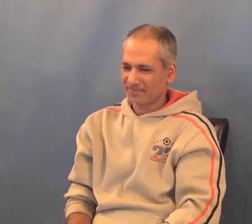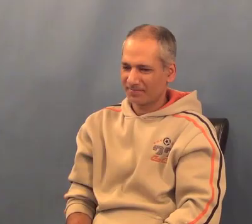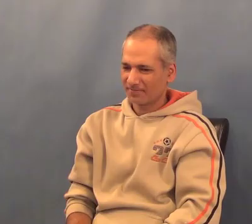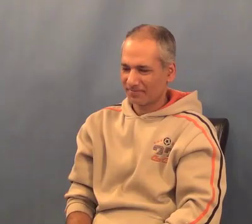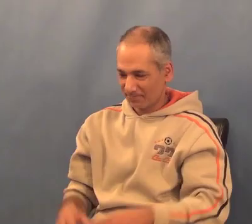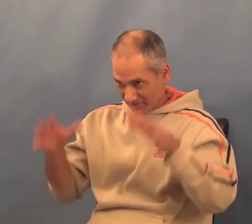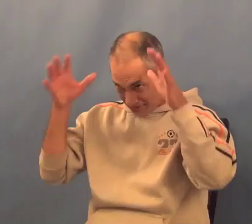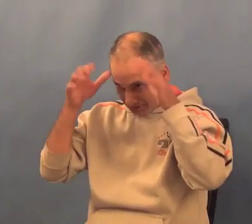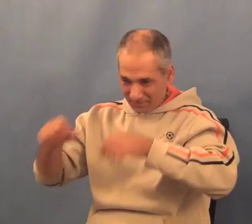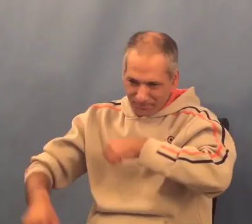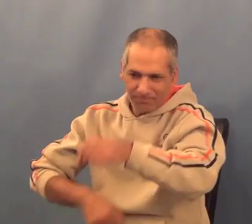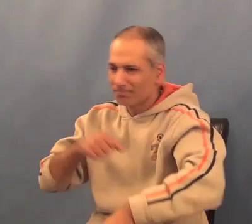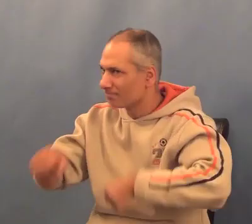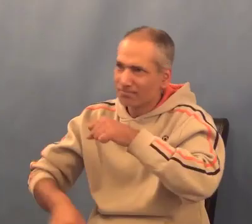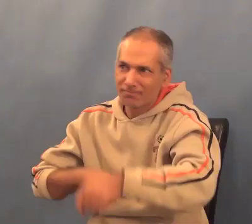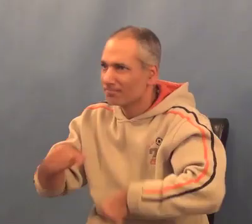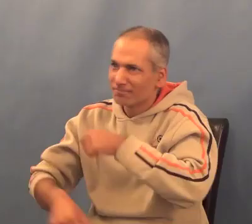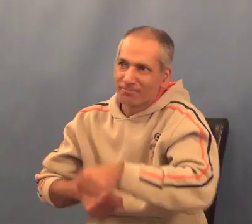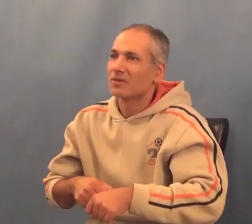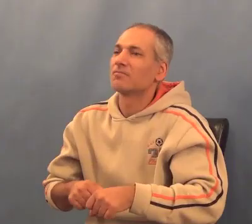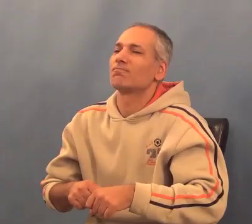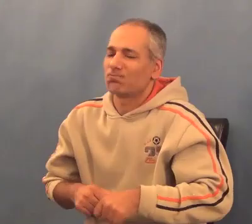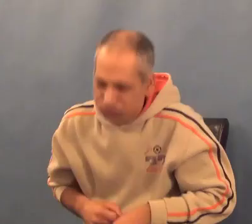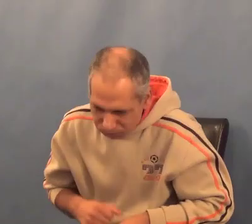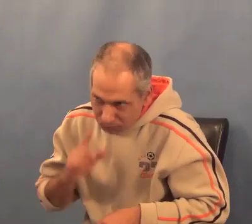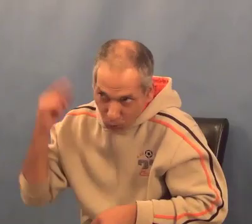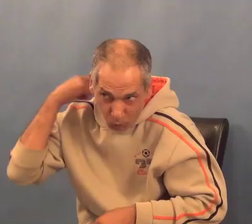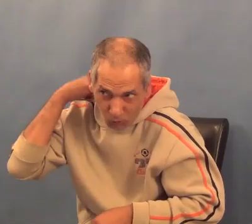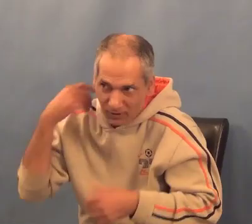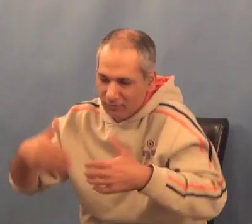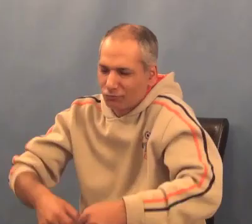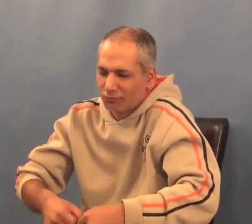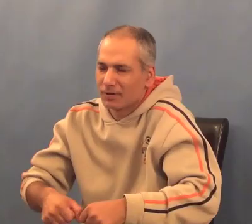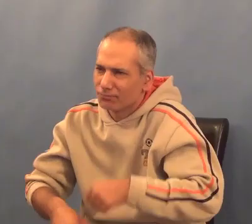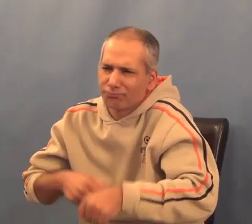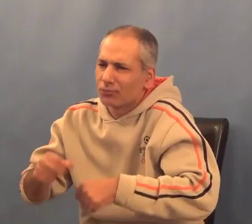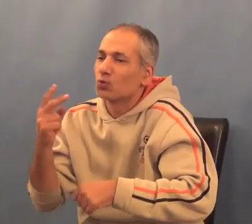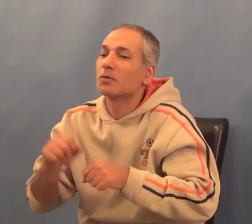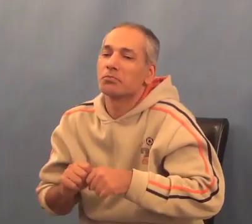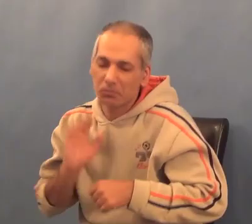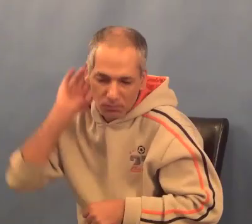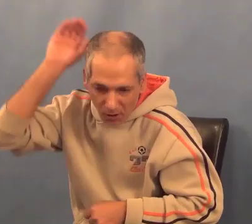Jeleń biegnie z chłopakiem na plecach. Nagle się zatrzymuje i chłopak spada z niego prosto do wody. Pies też spada i wpada do wody.